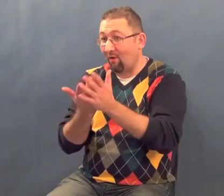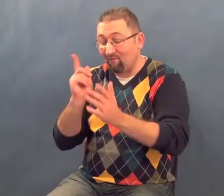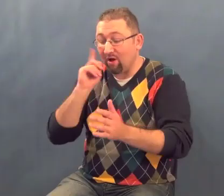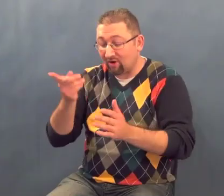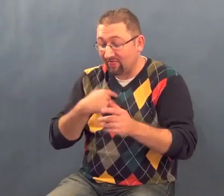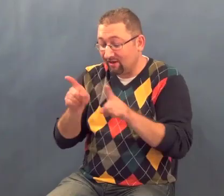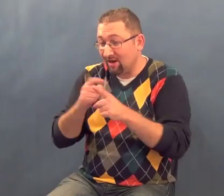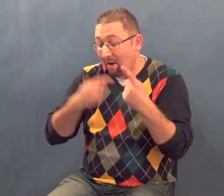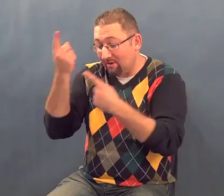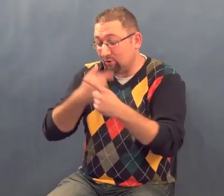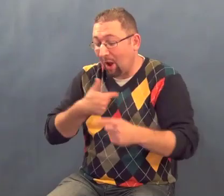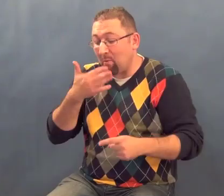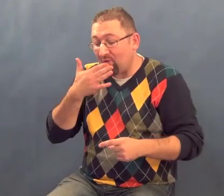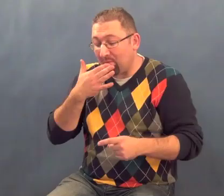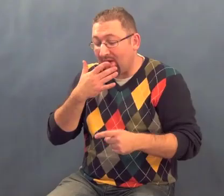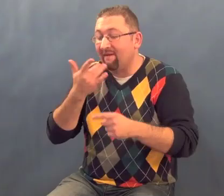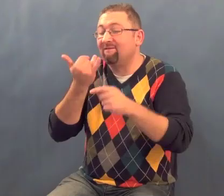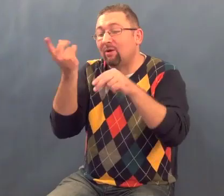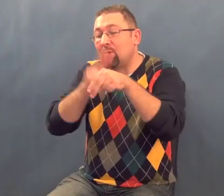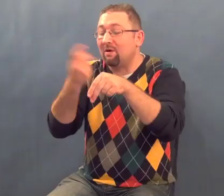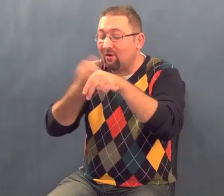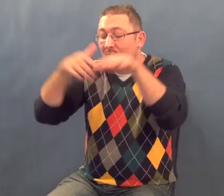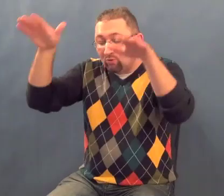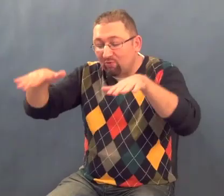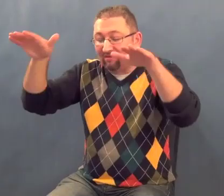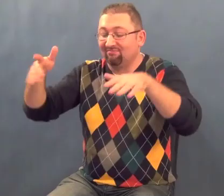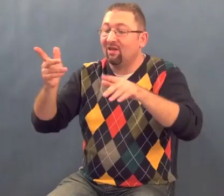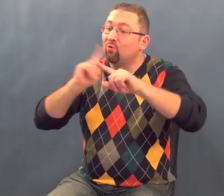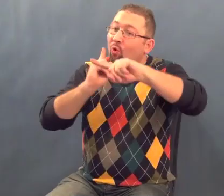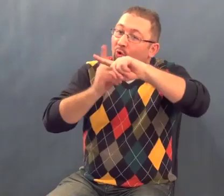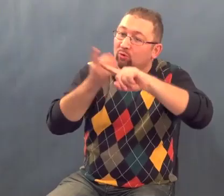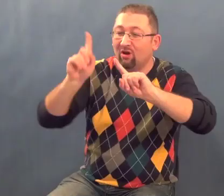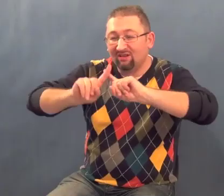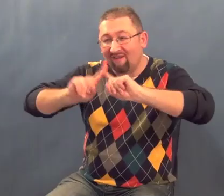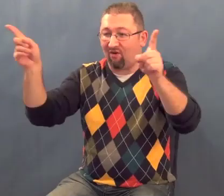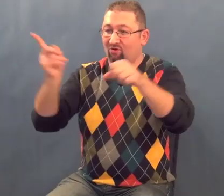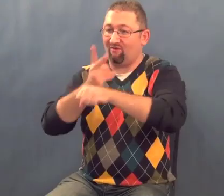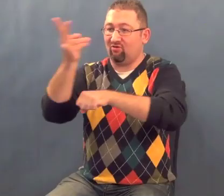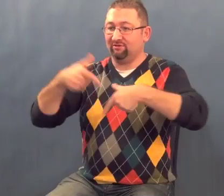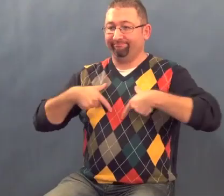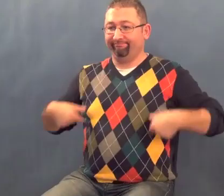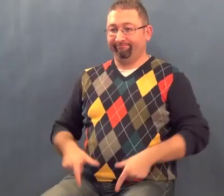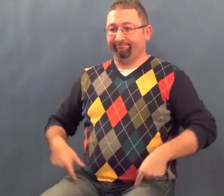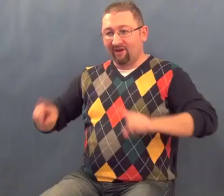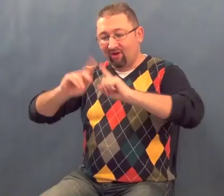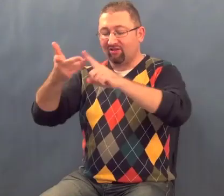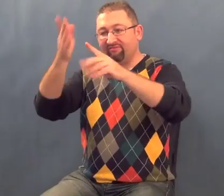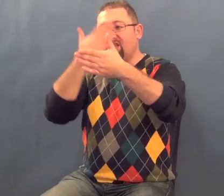Dlatego właśnie tak myślę, tak jak mówiłem, w krajach muzułmańskich nie wolno wejść do kościoła w stroju kąpielowym.